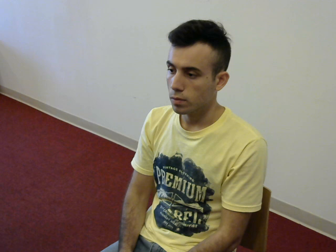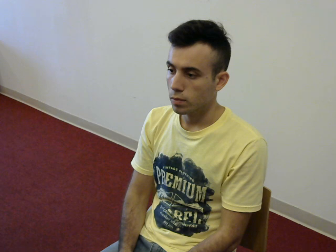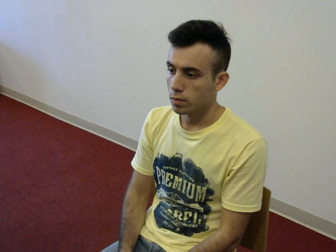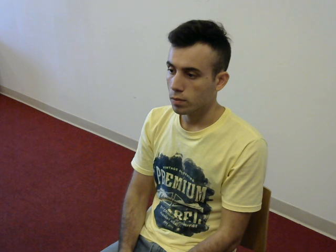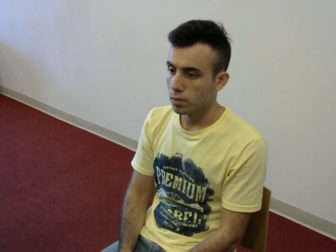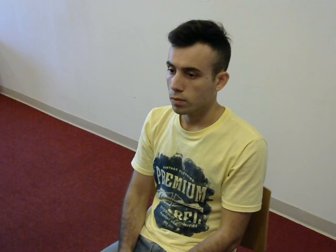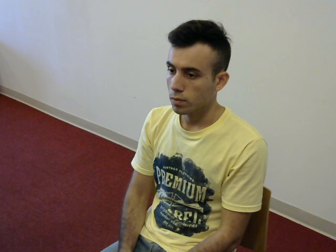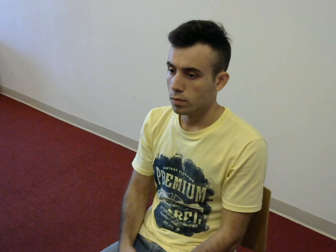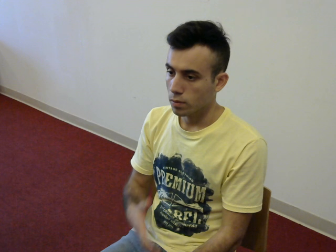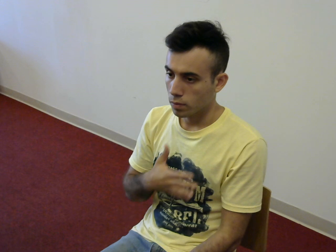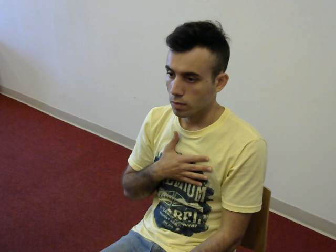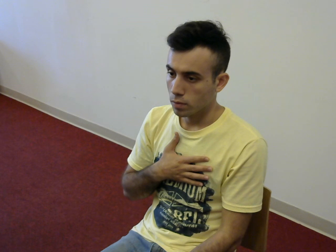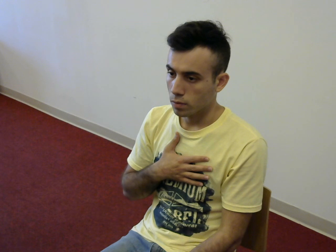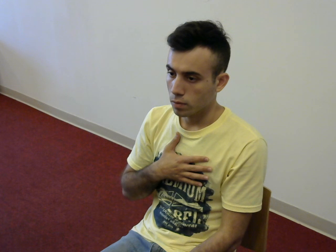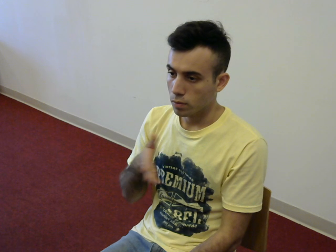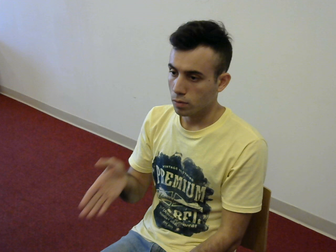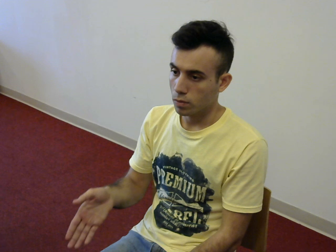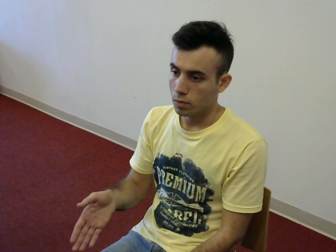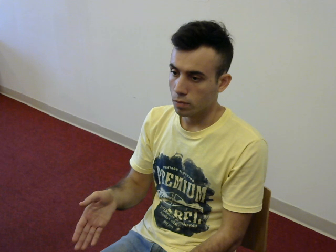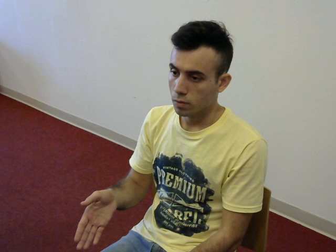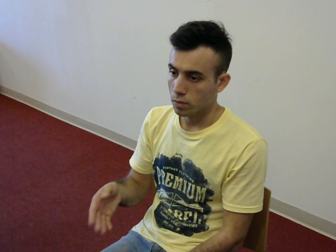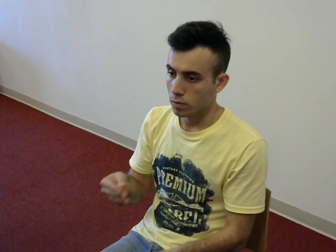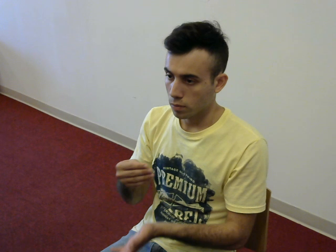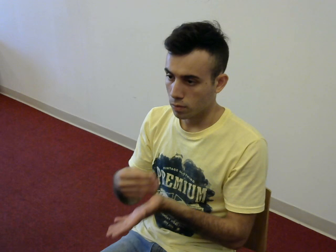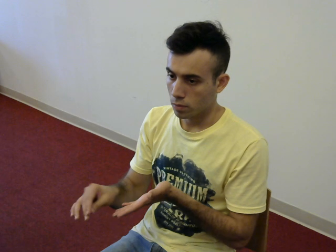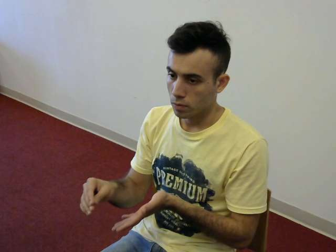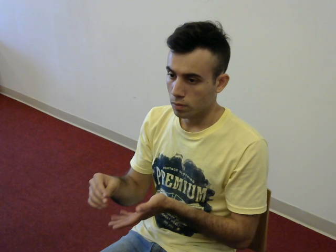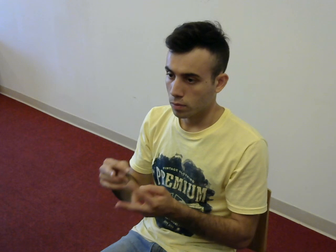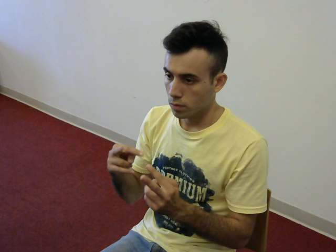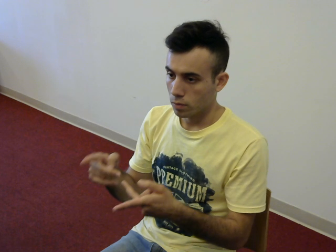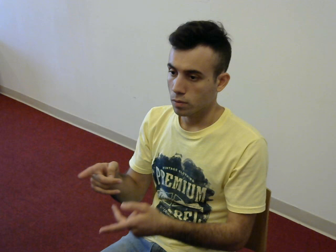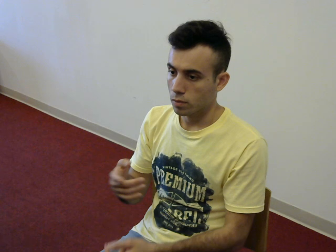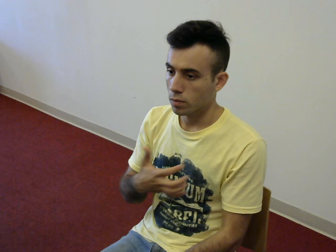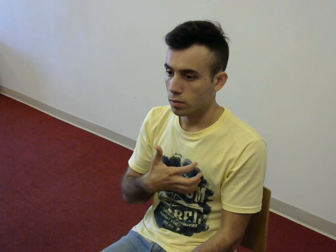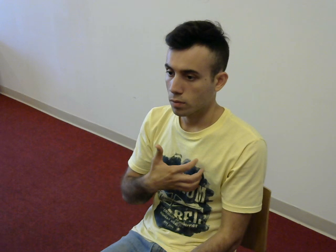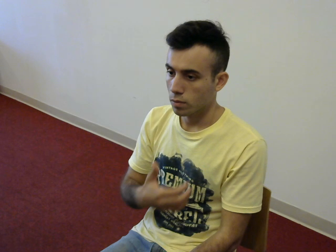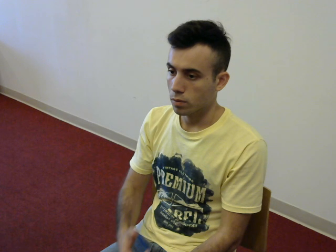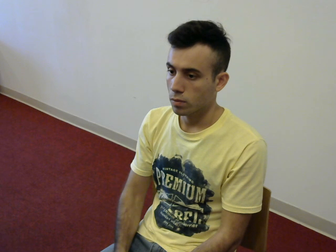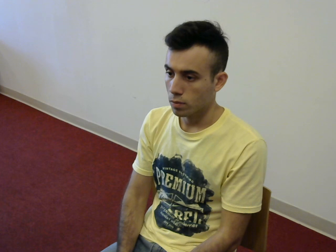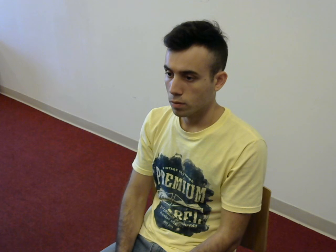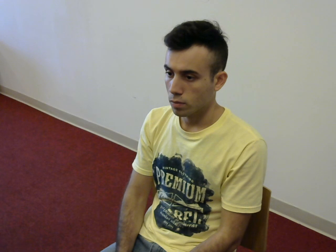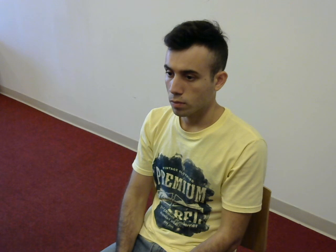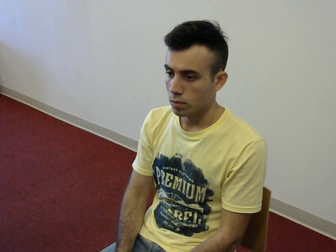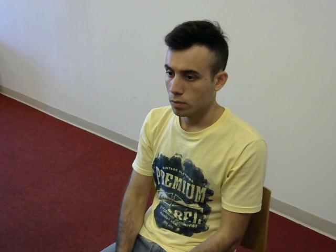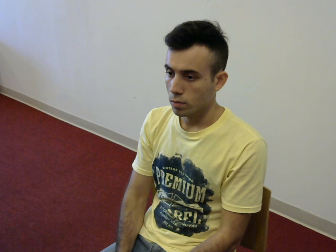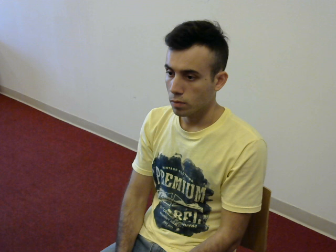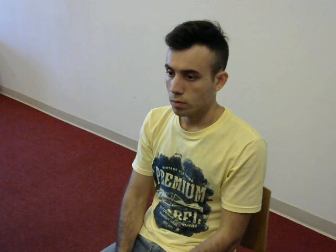Mən buradan aldıqlarımı dəyişmək istəyirəm